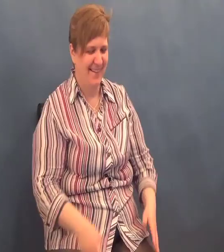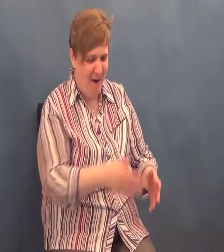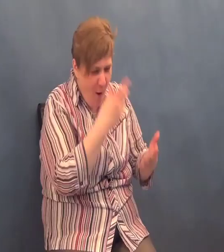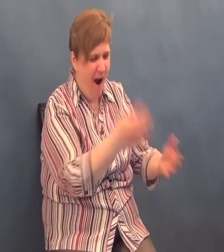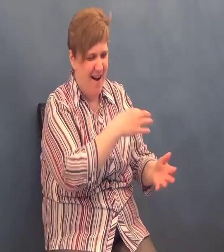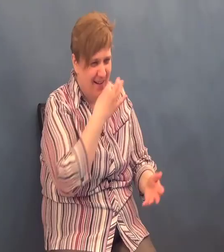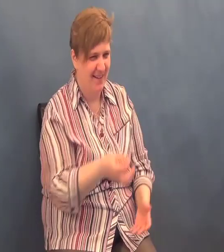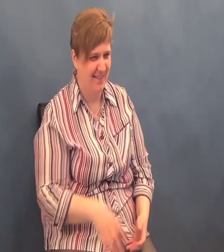O, jest lepiej.